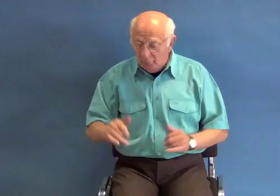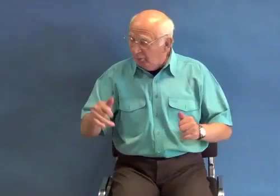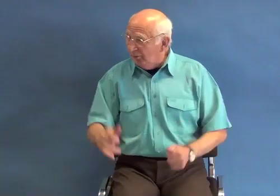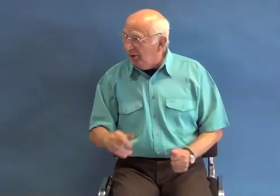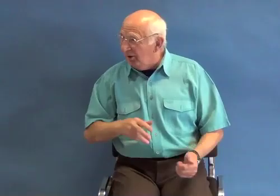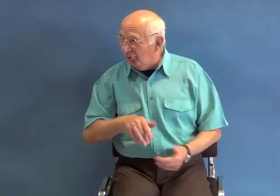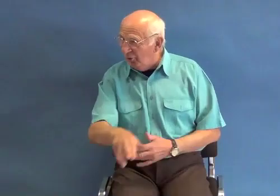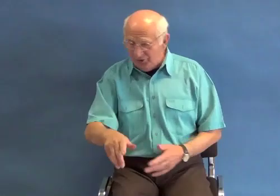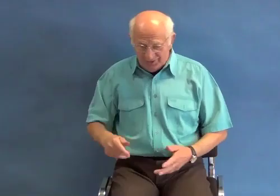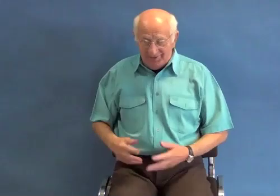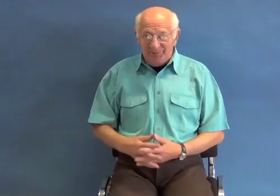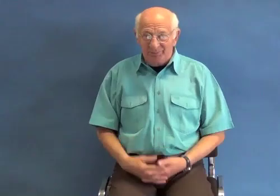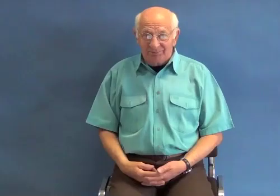Trzeba stać, a nie iść.